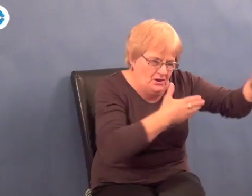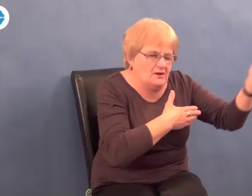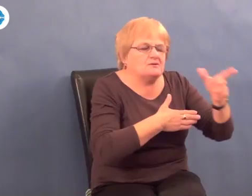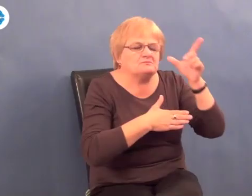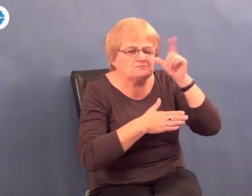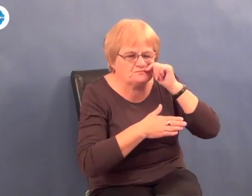Idzie spać.